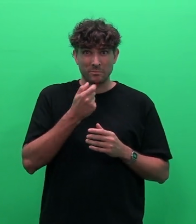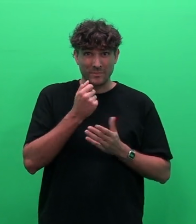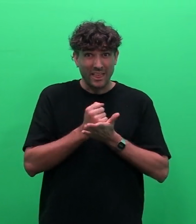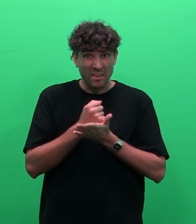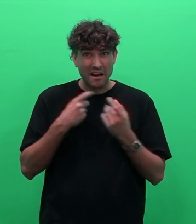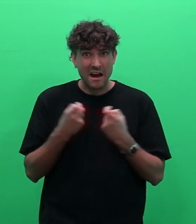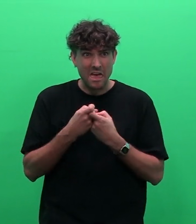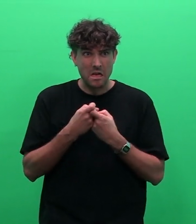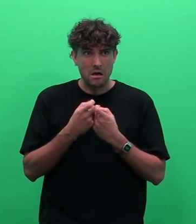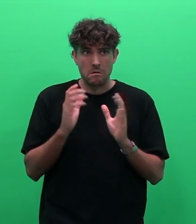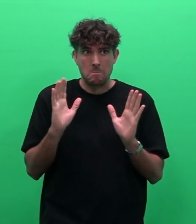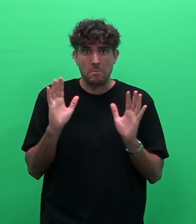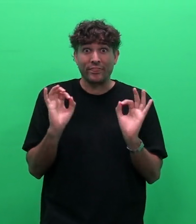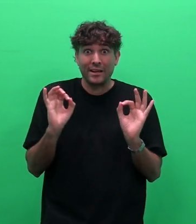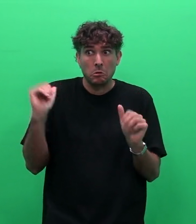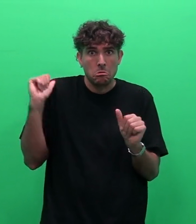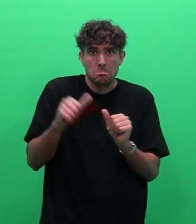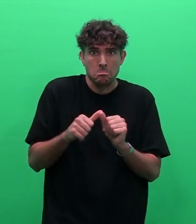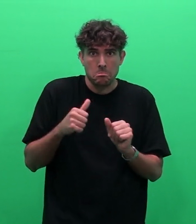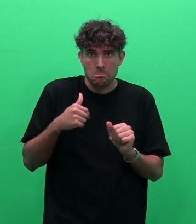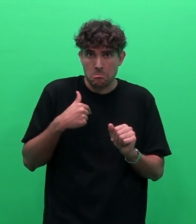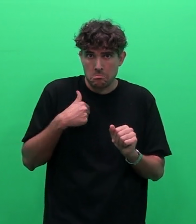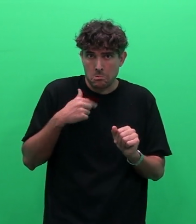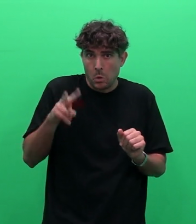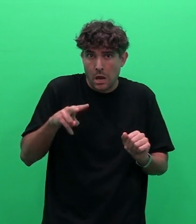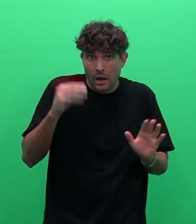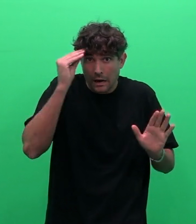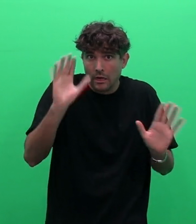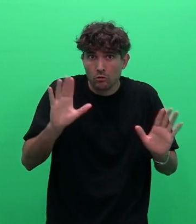No tinc al·lèrgia a cap medicament, de moment no n'he tingut mai crec.